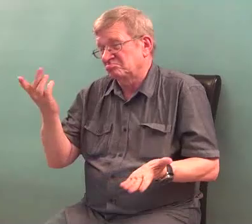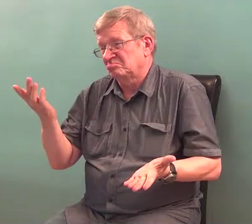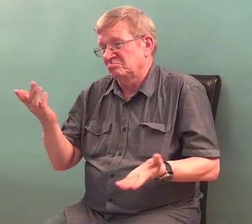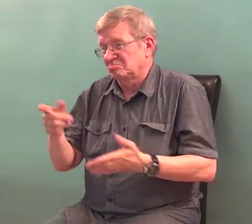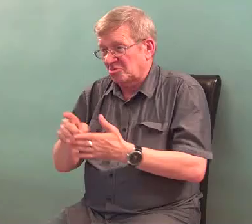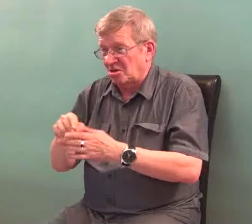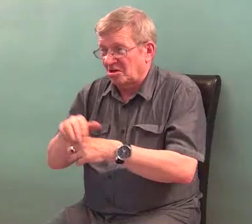Do kolegi.